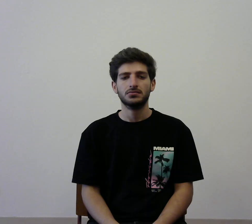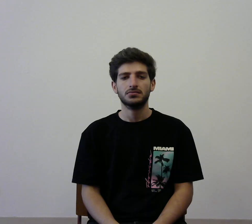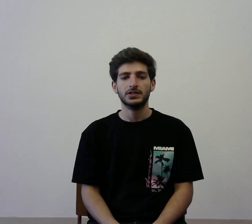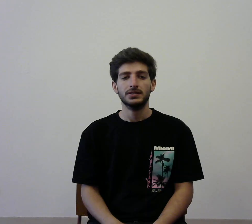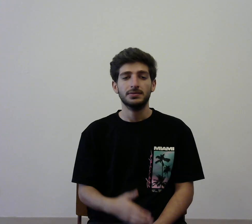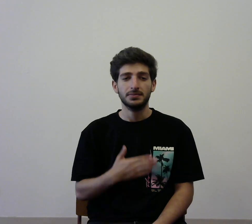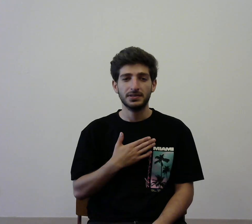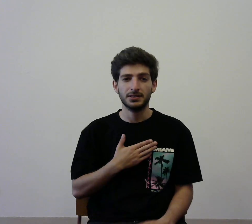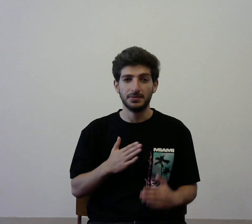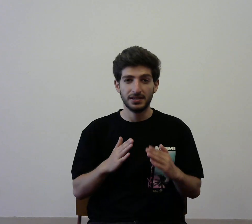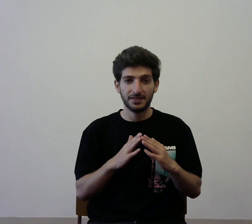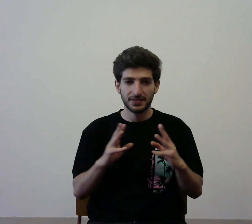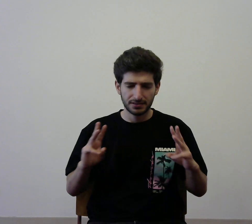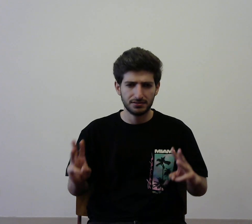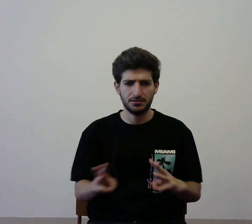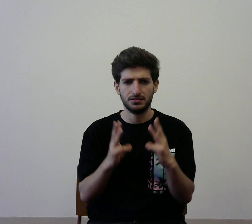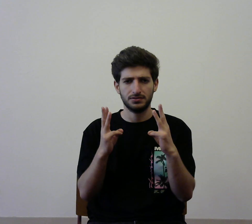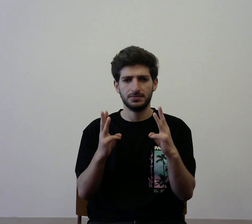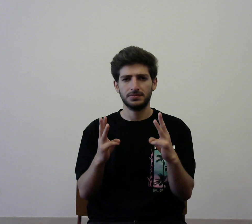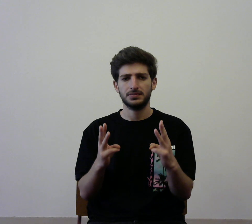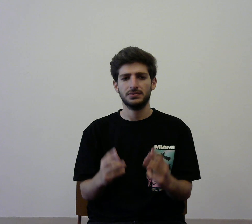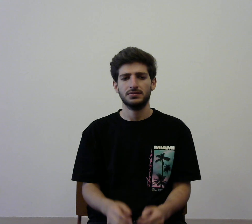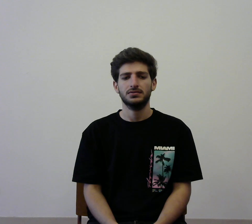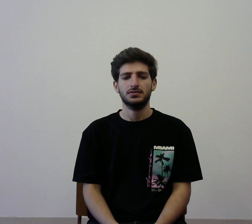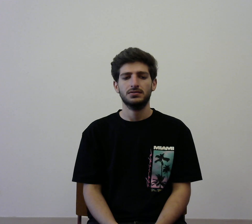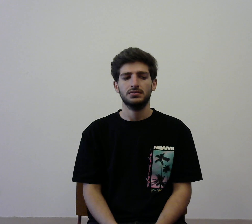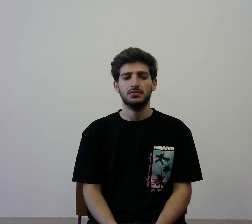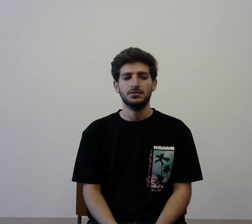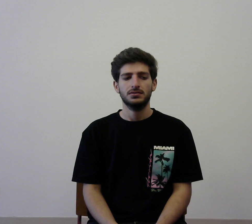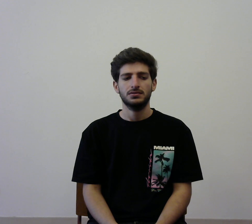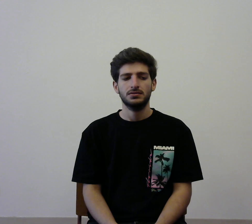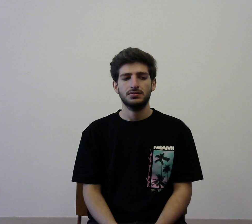Bizim evizim yanır